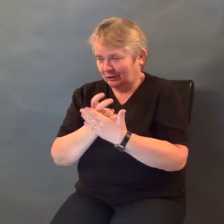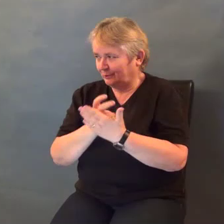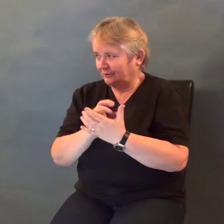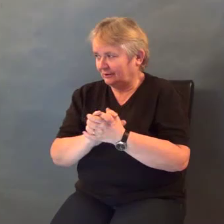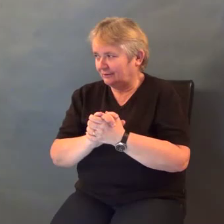Luty.